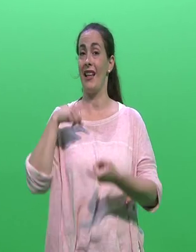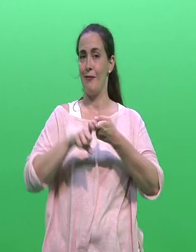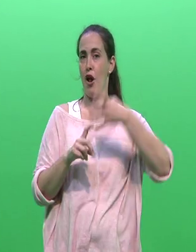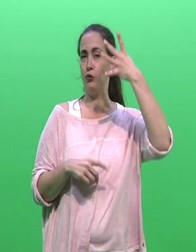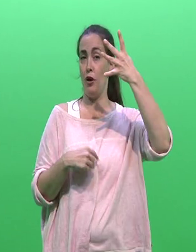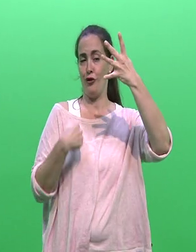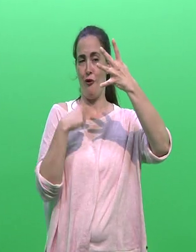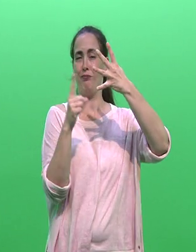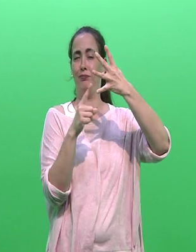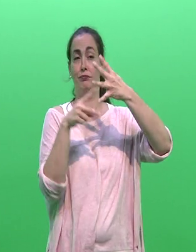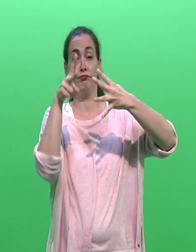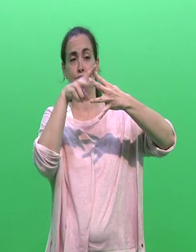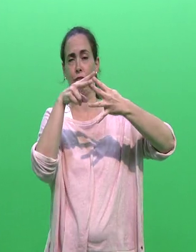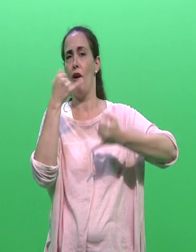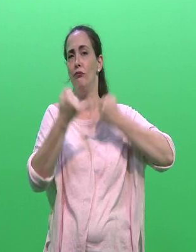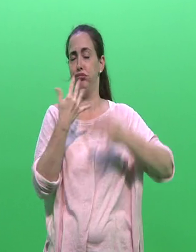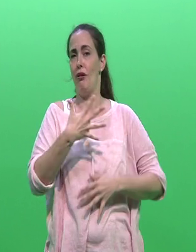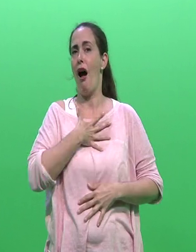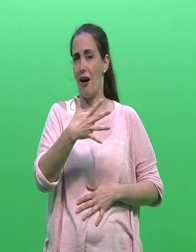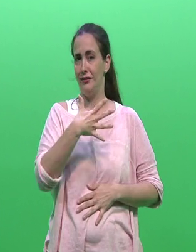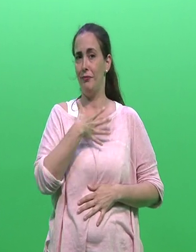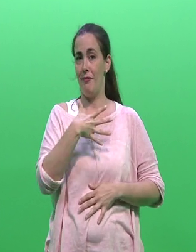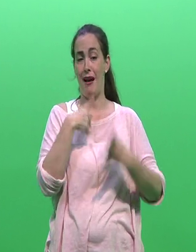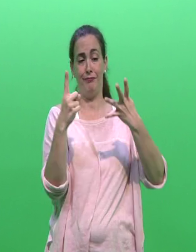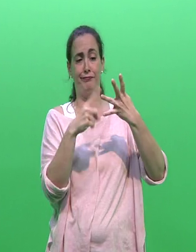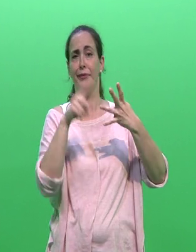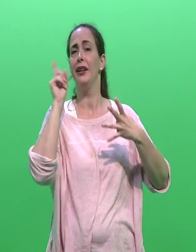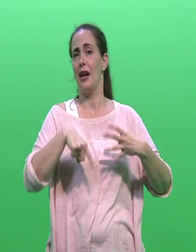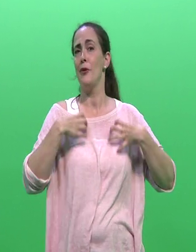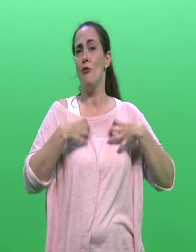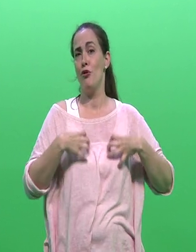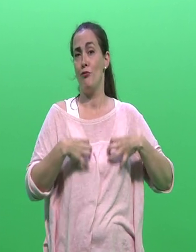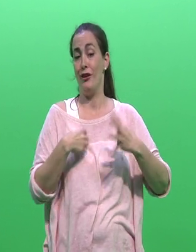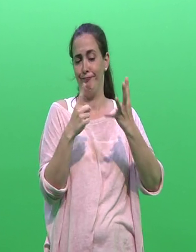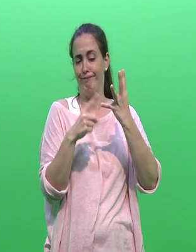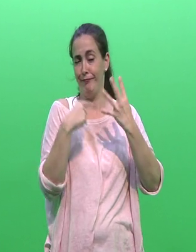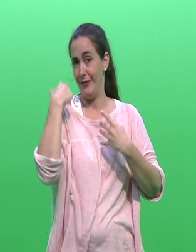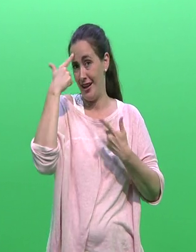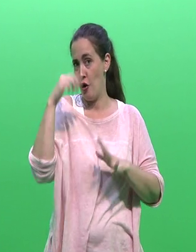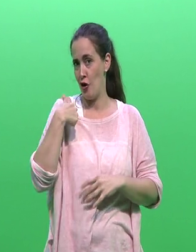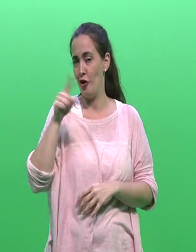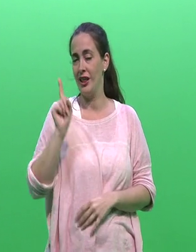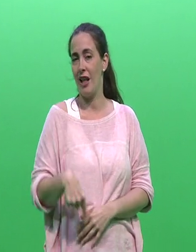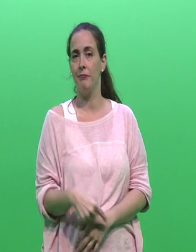Som quatre germans, jo soc la petita. El dos primers i el tercer tenen problemes d'asma, i crec que jo també.